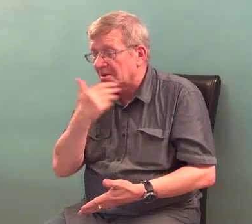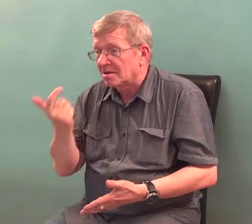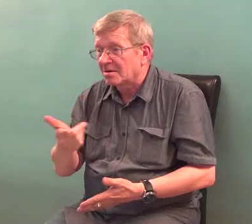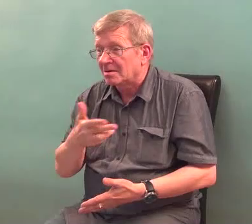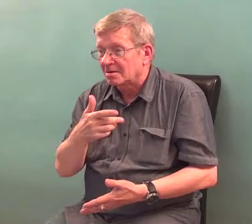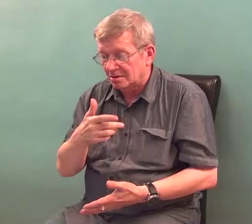Nie ma.